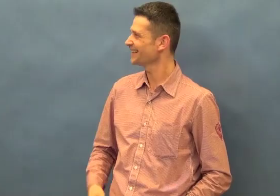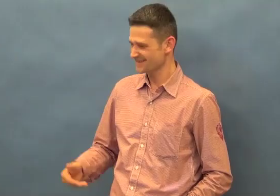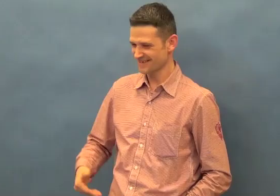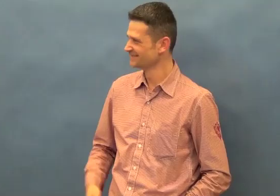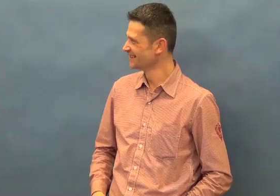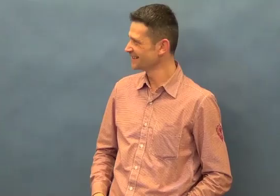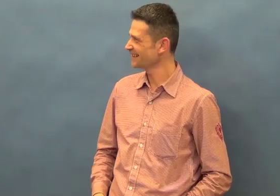Możliwe.